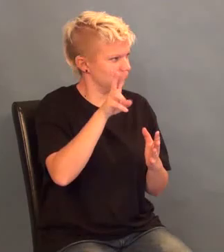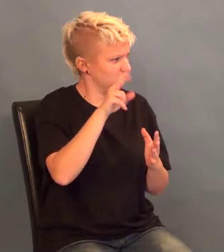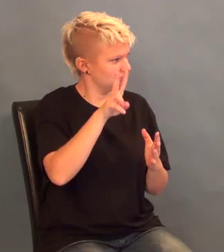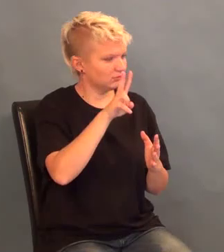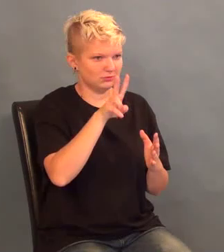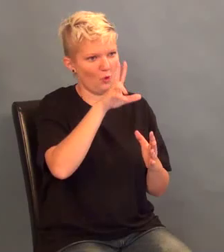Tak, dwie godziny.